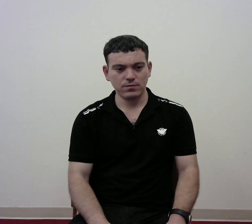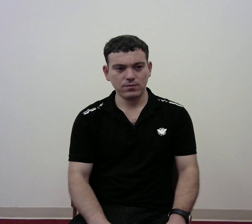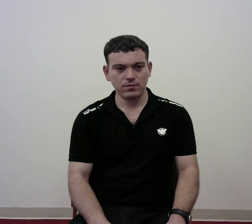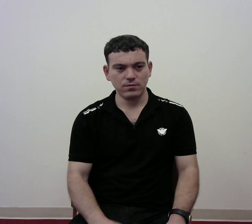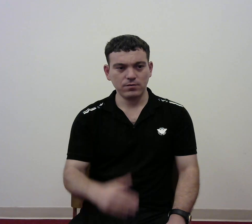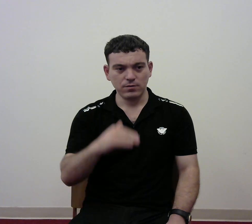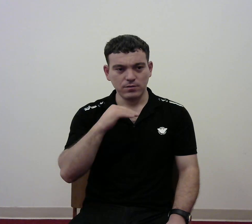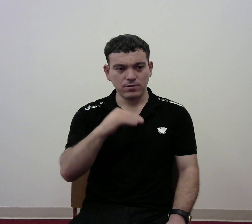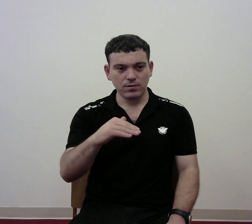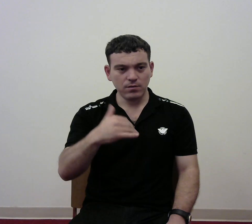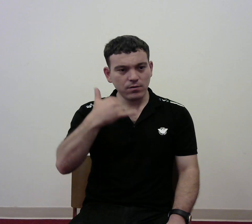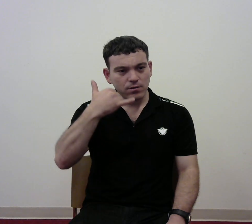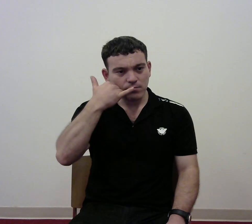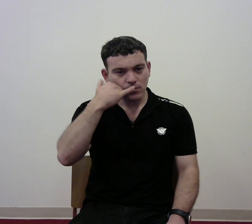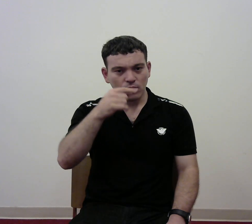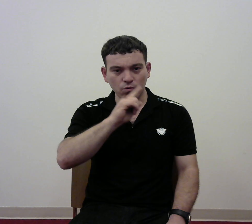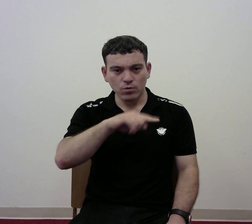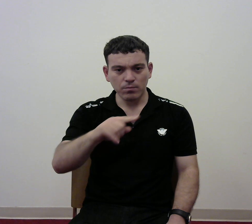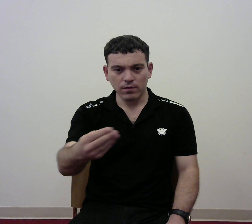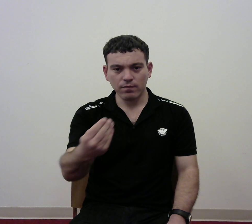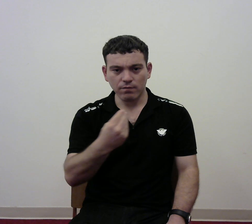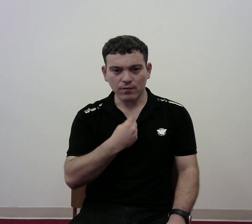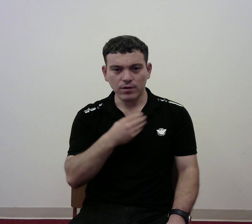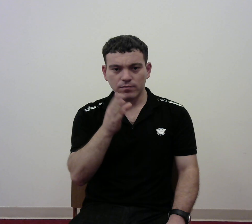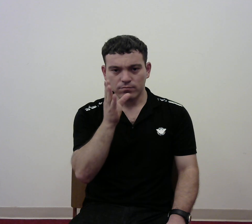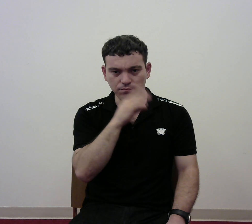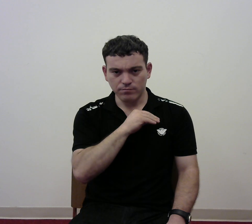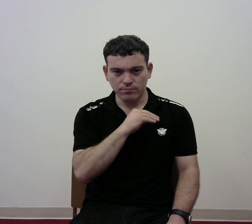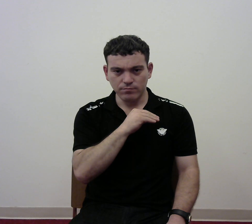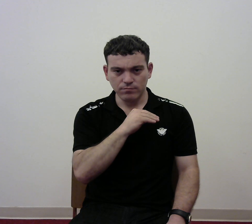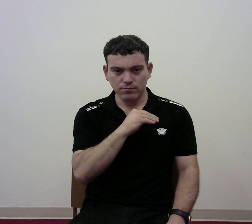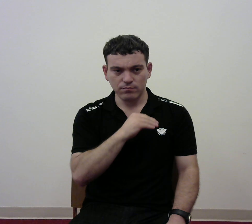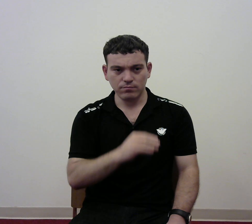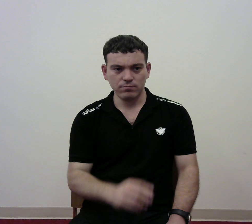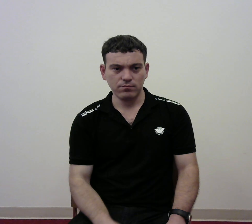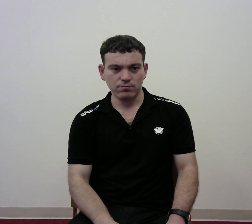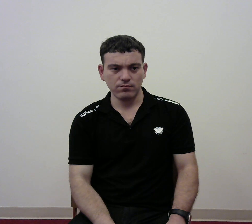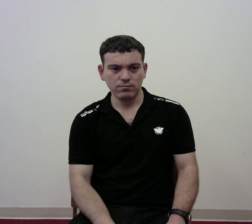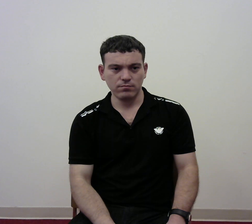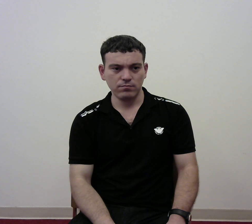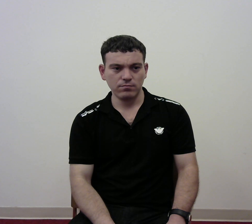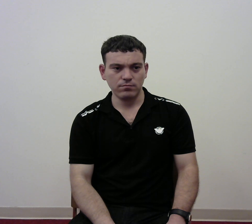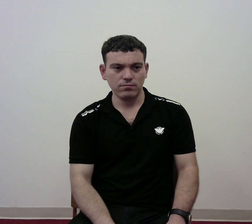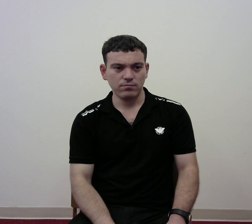Siz telefon nömrənizi verə bilərsinizmi?